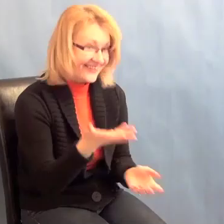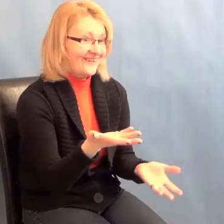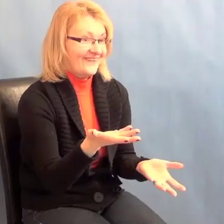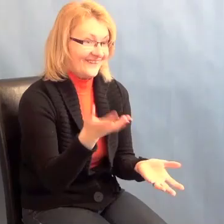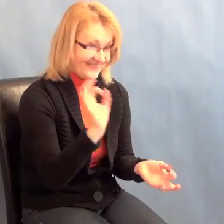No!